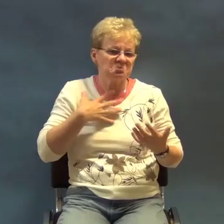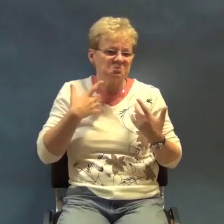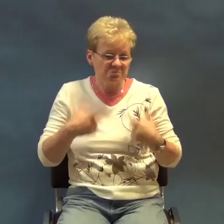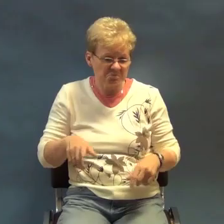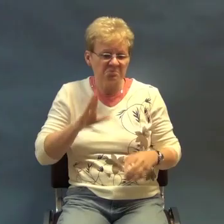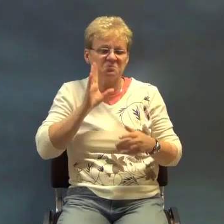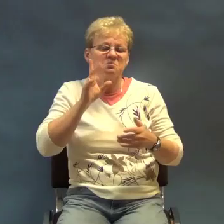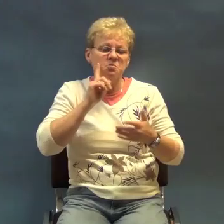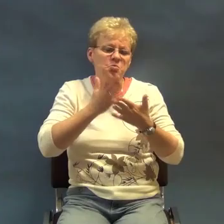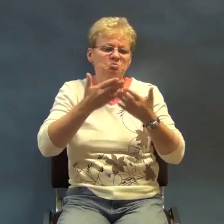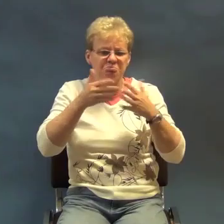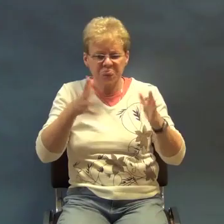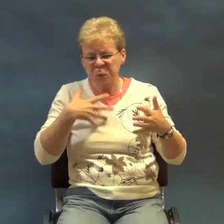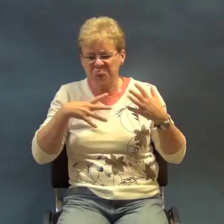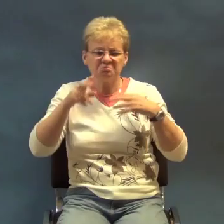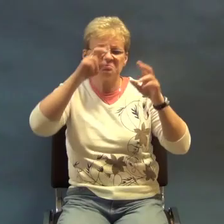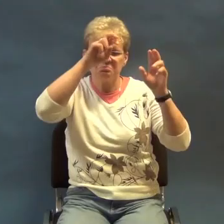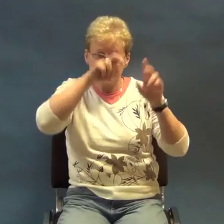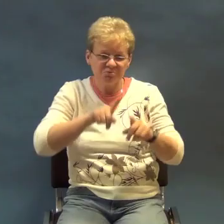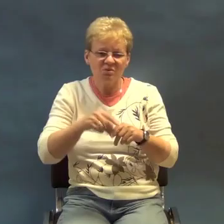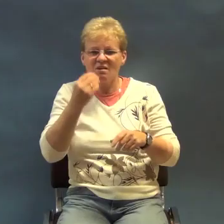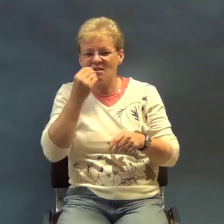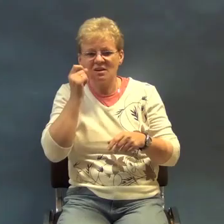Chłopak kończy, ubiera się, schodzi na dół na śniadanie.